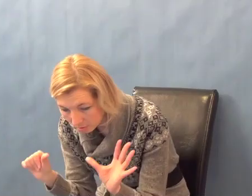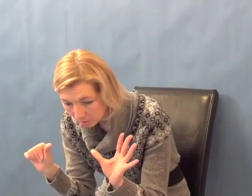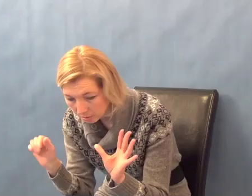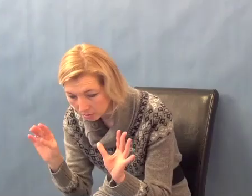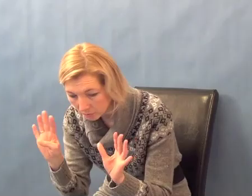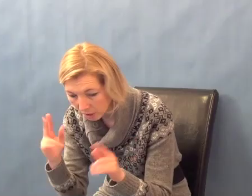Sześć.